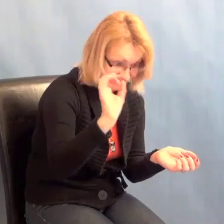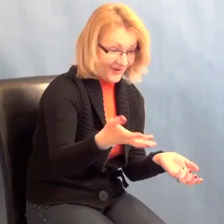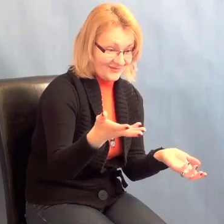Dobrze.